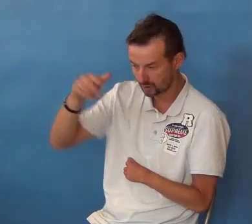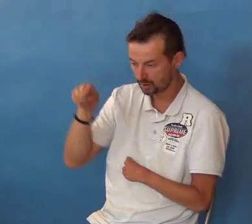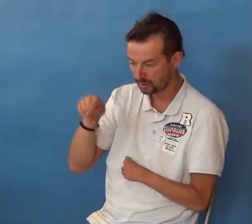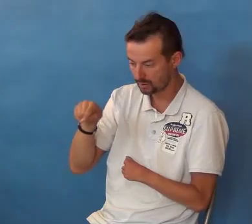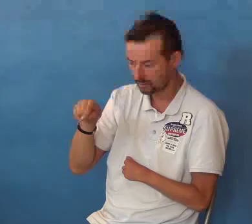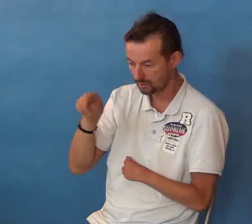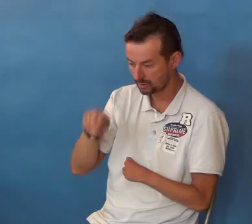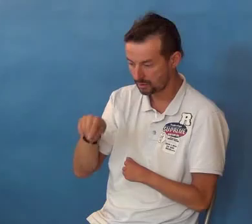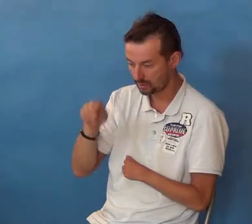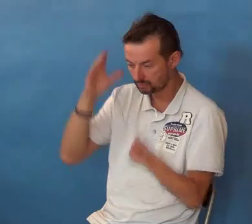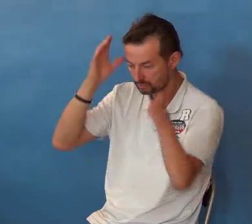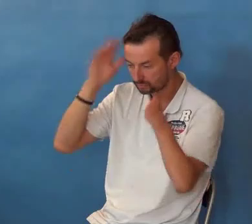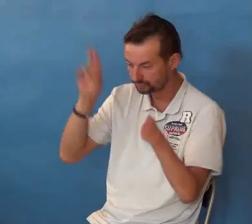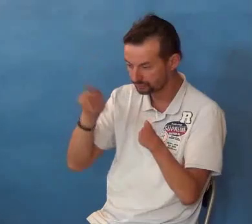Dalej zakaz używania kasku.